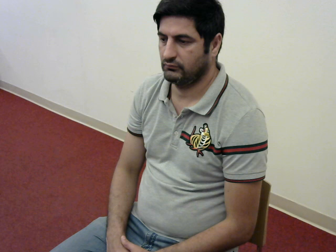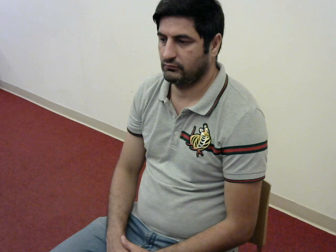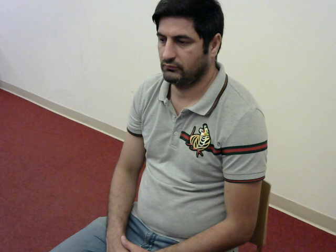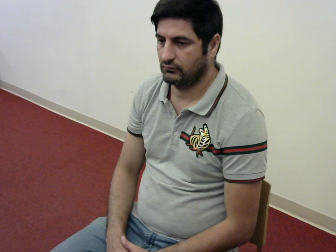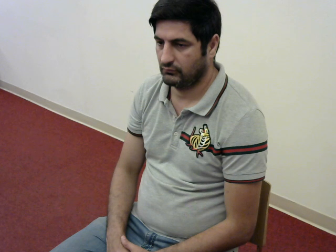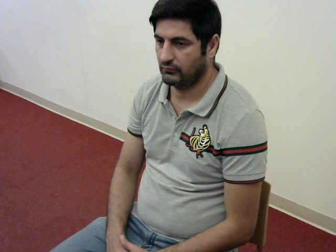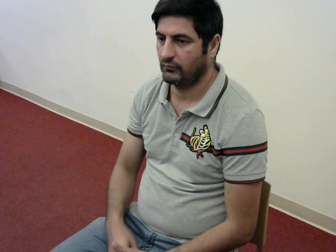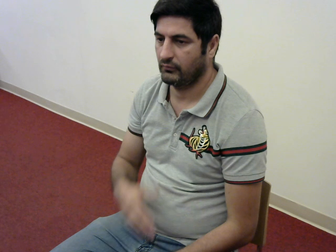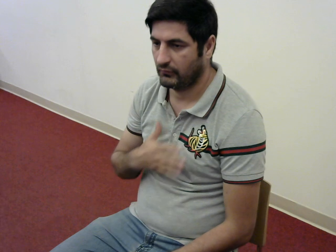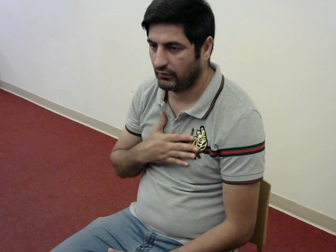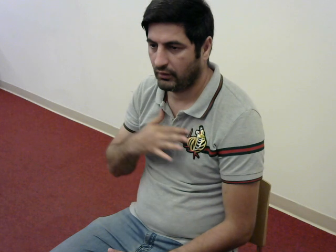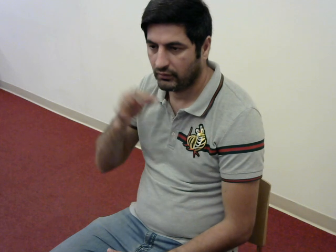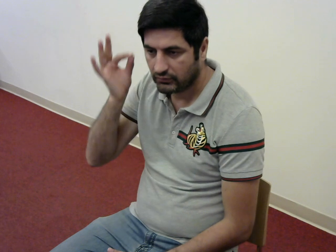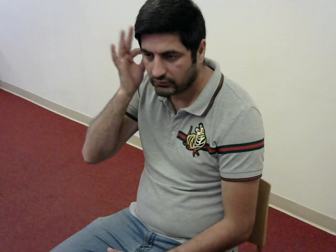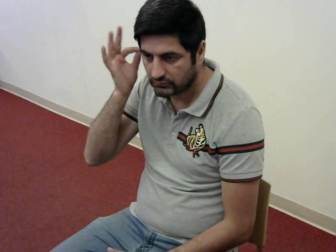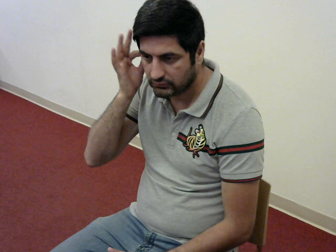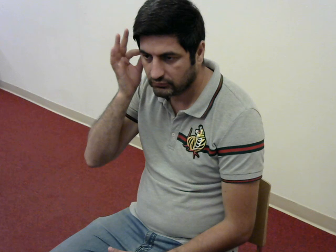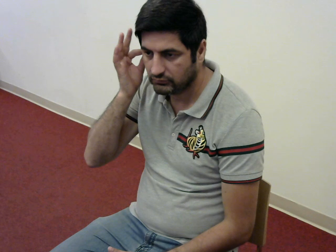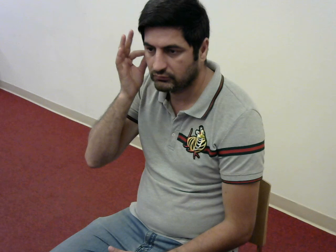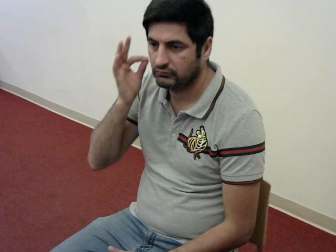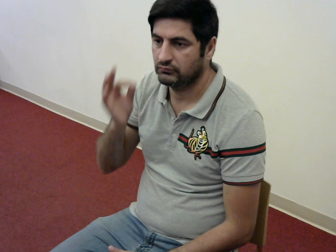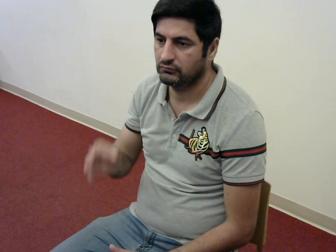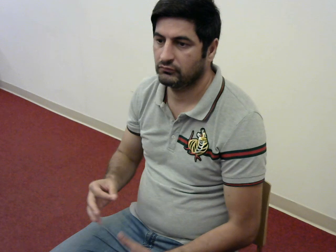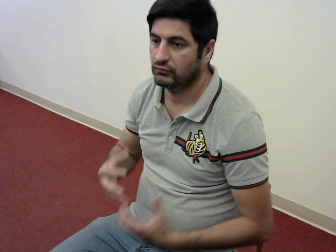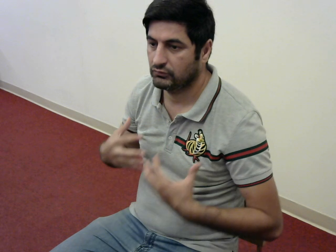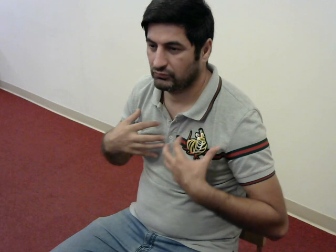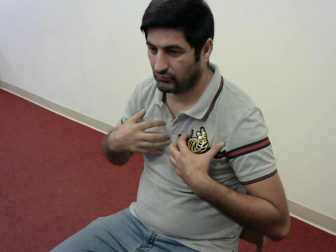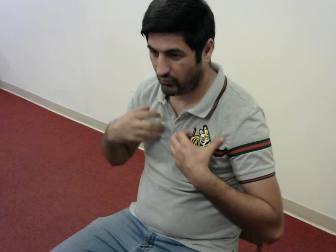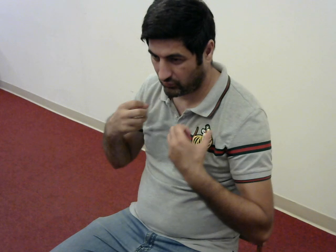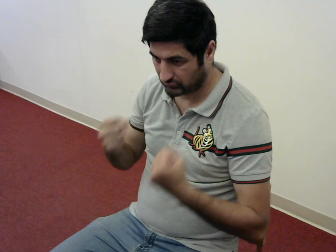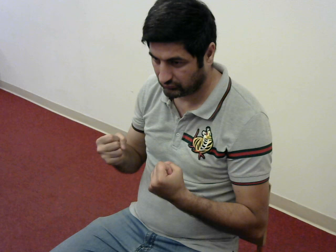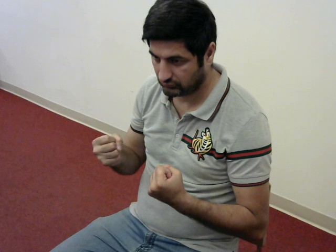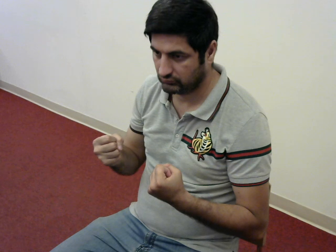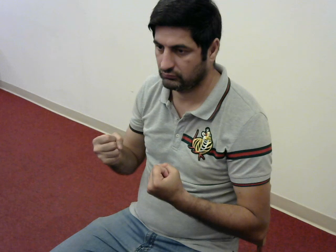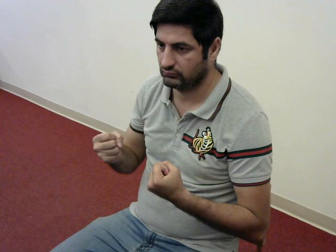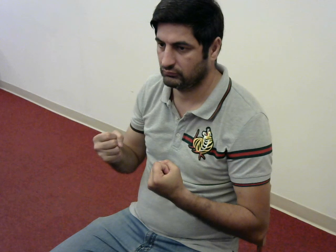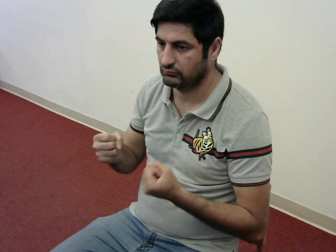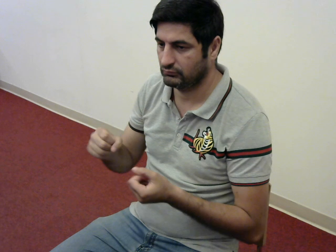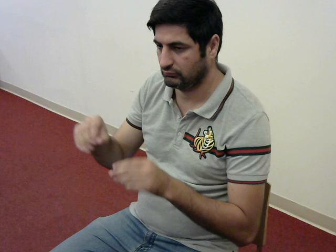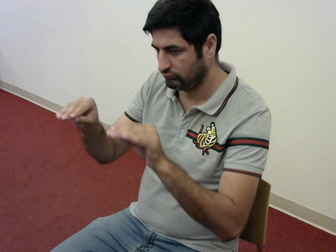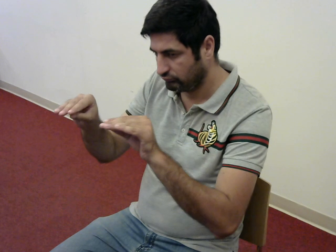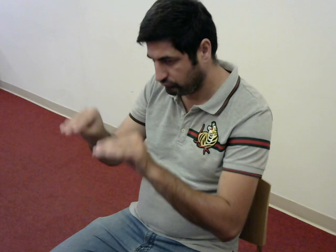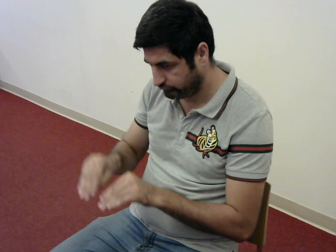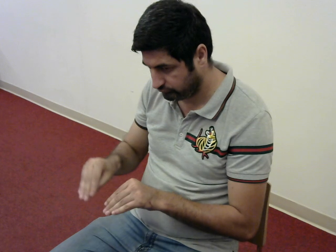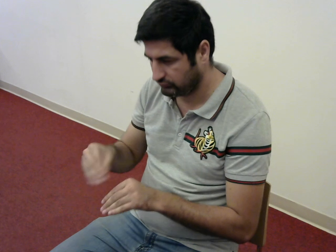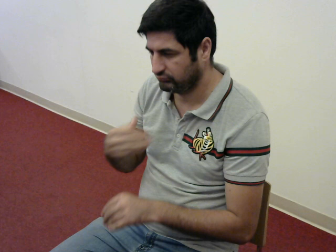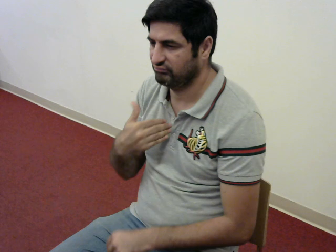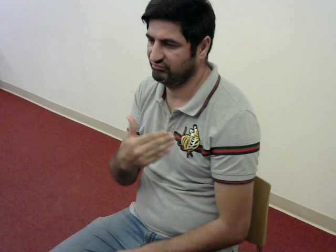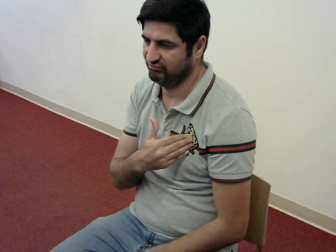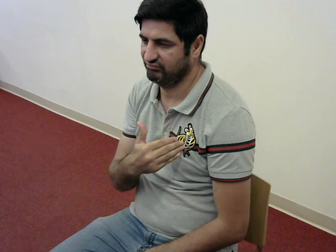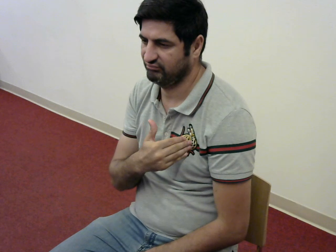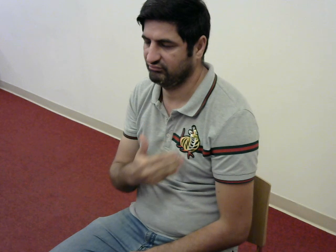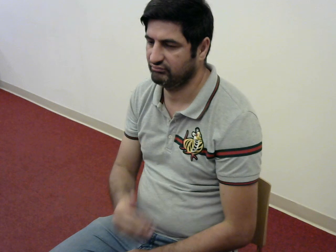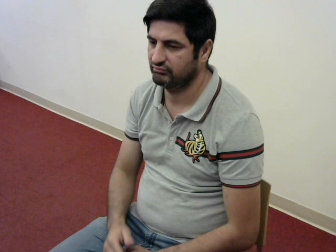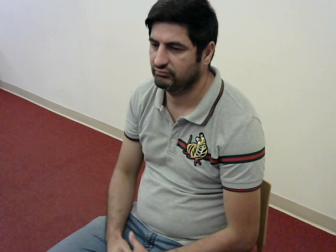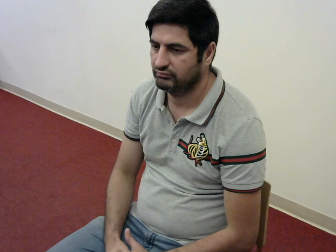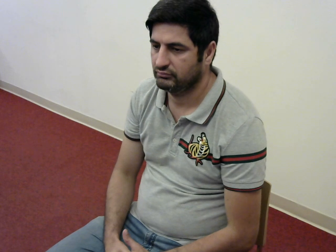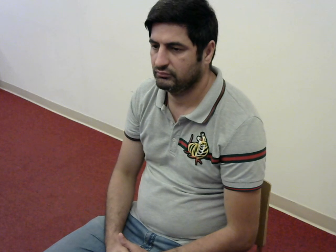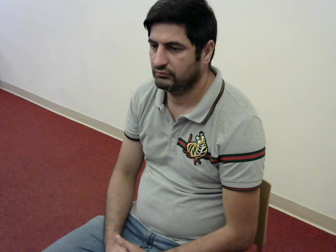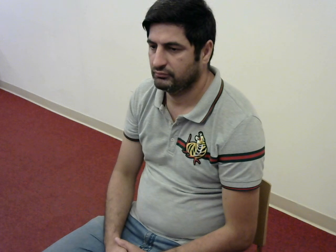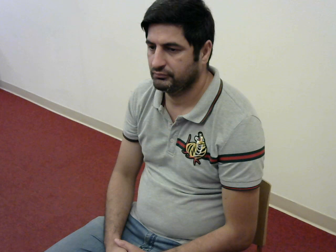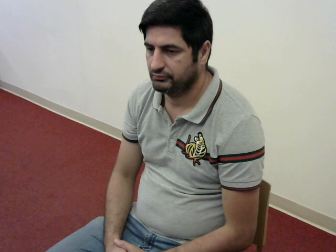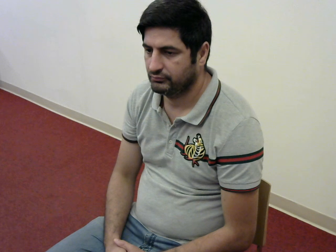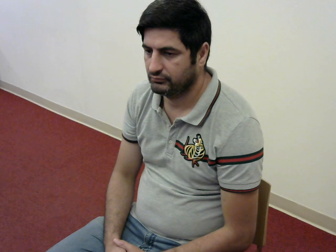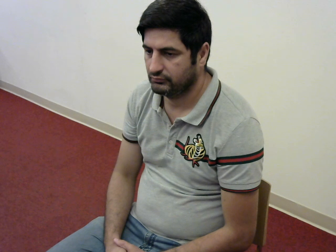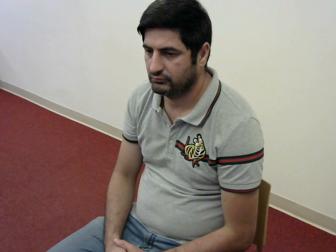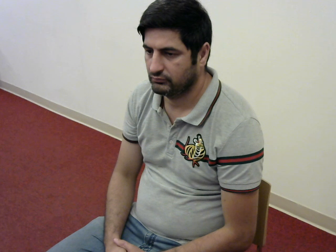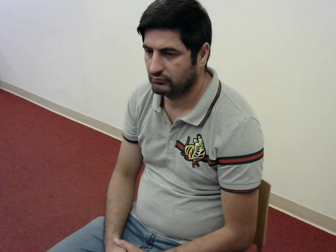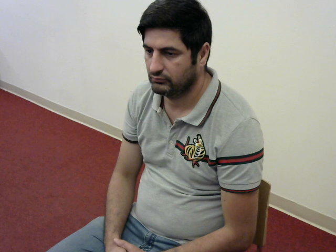Mən həkimin qəbuluna yazılmaq istəyirəm